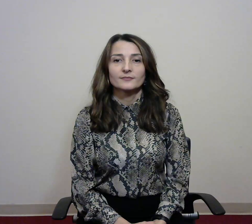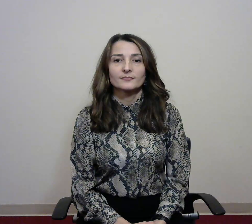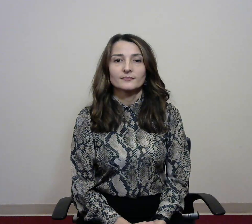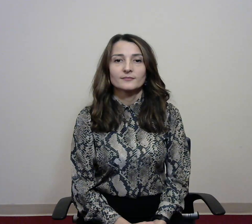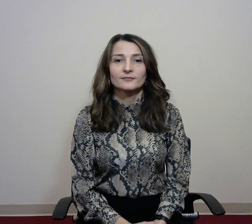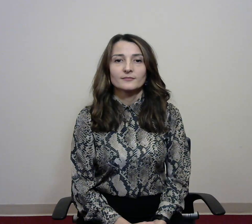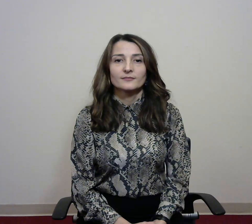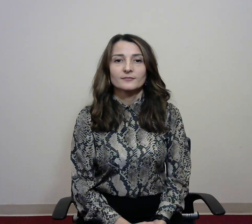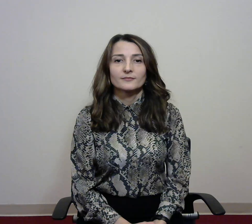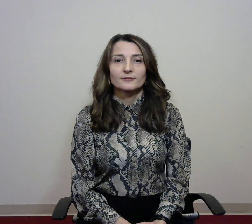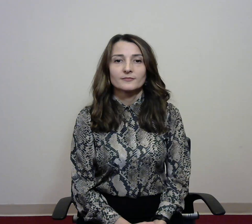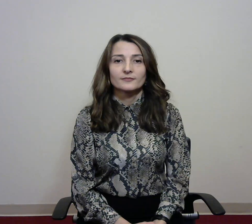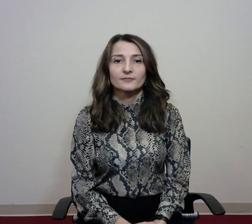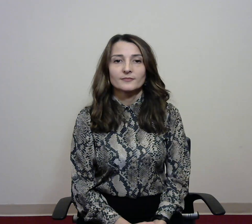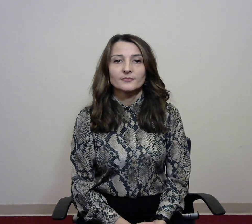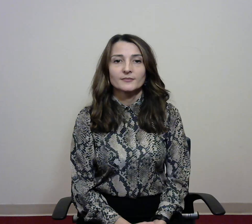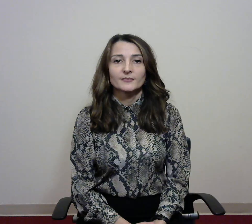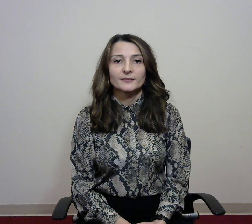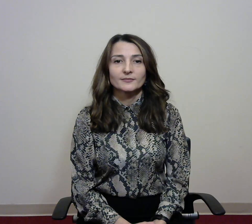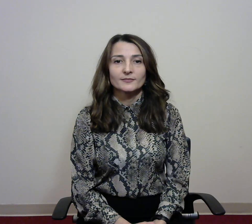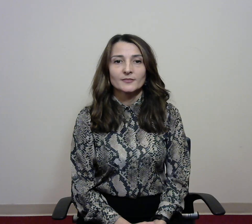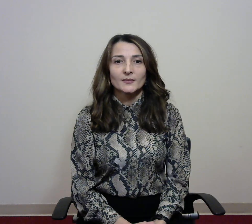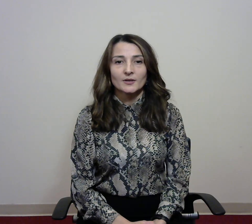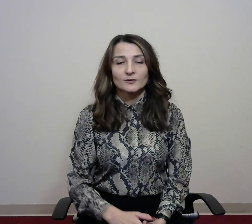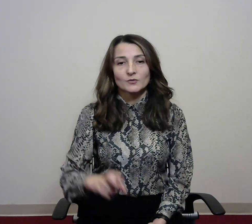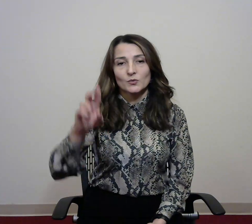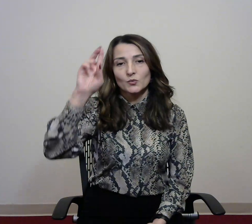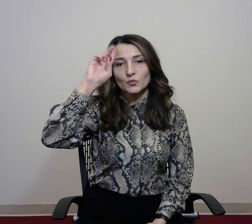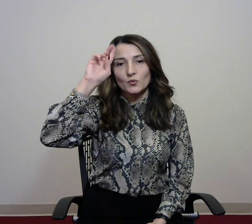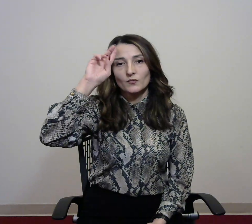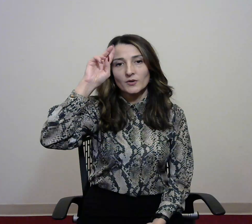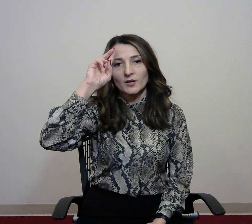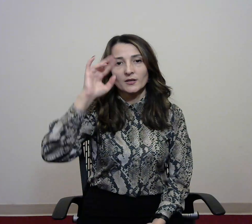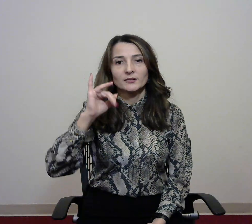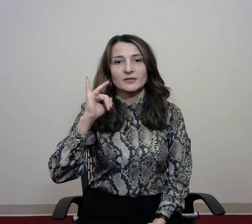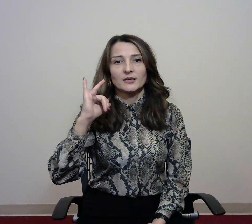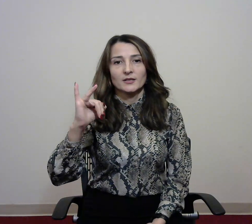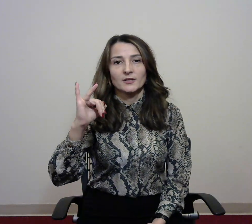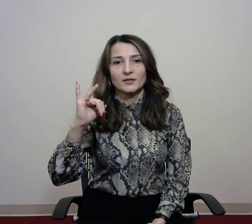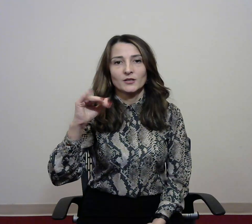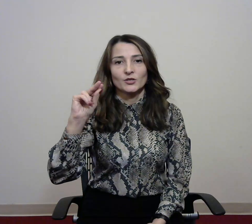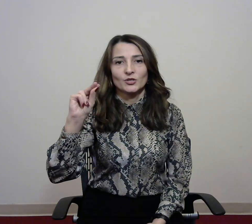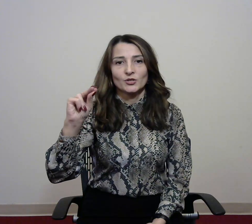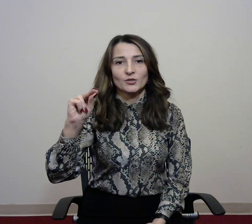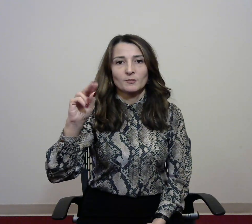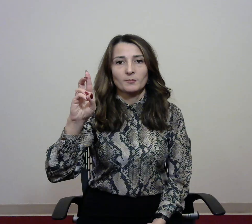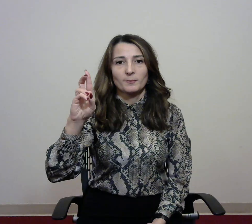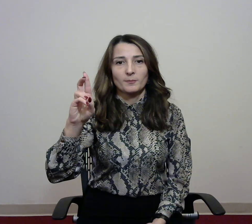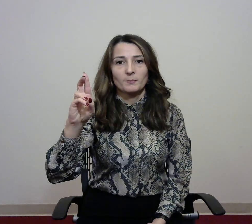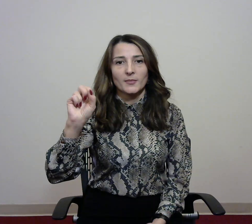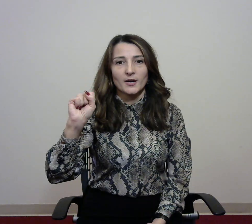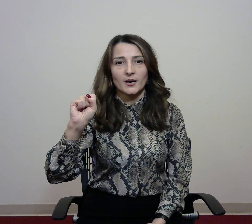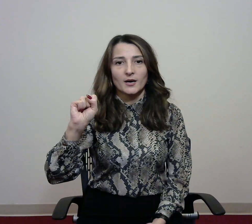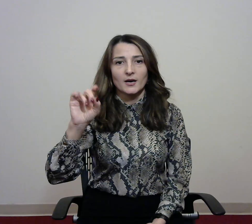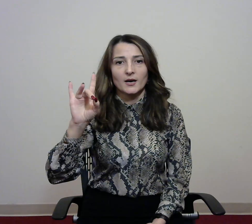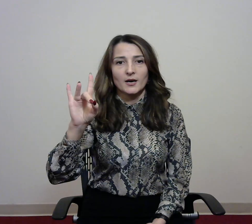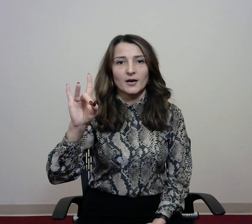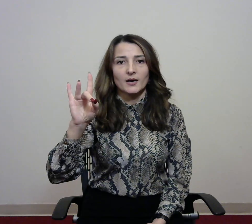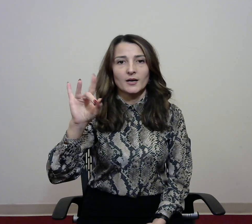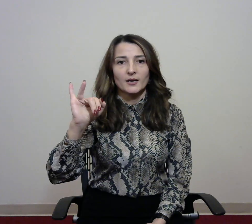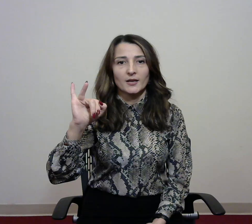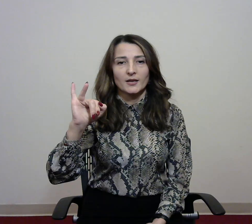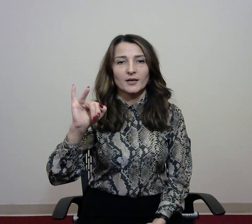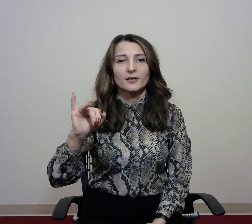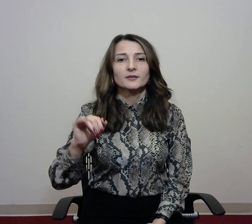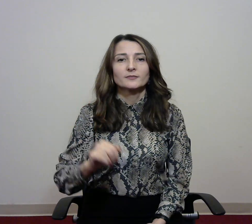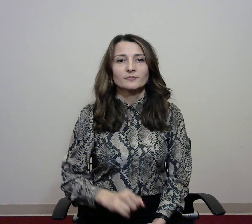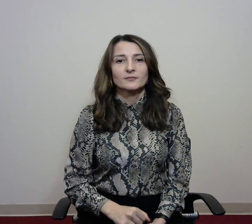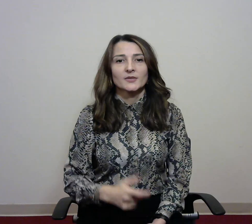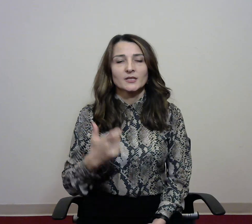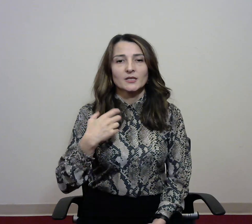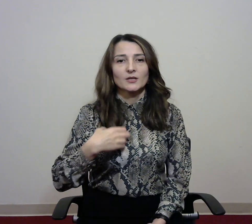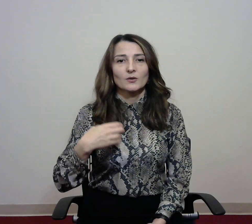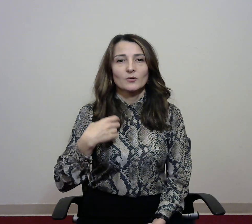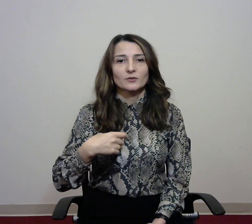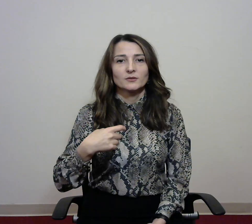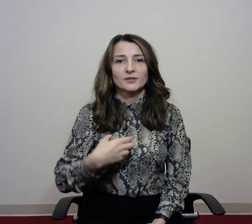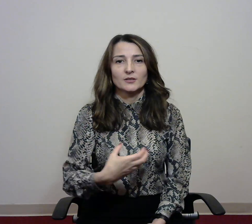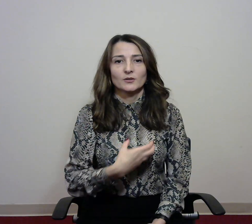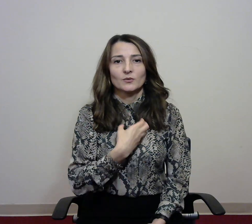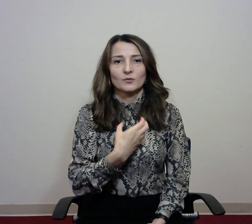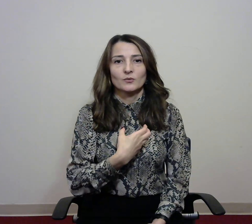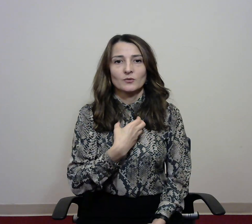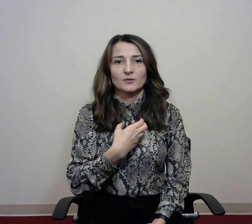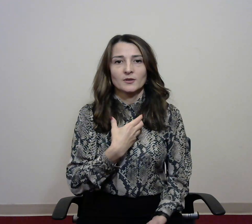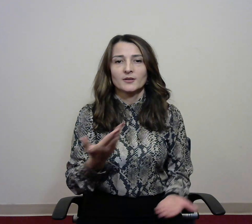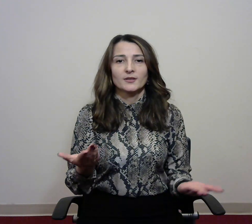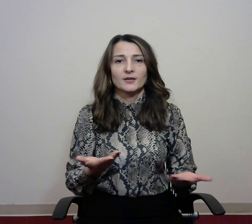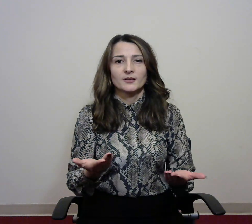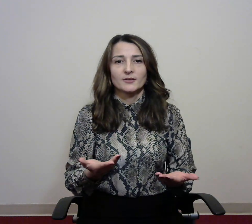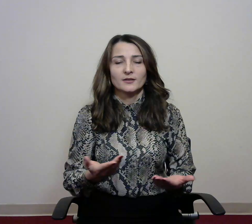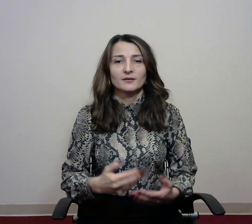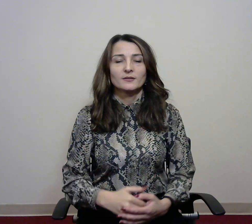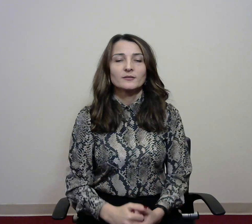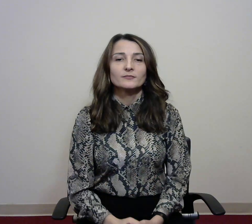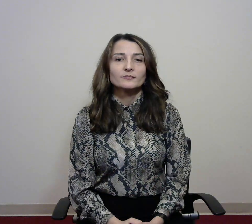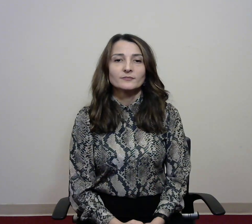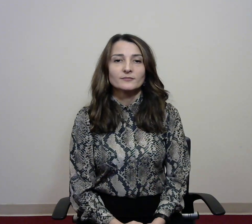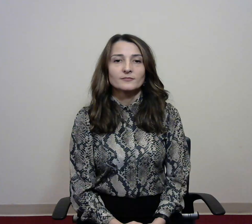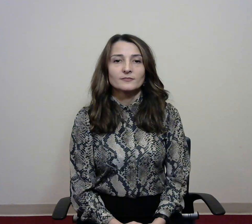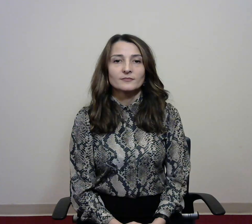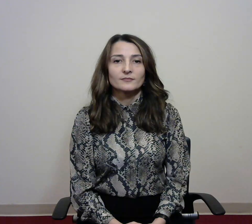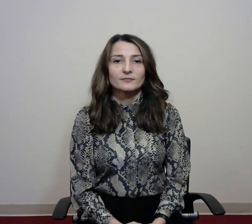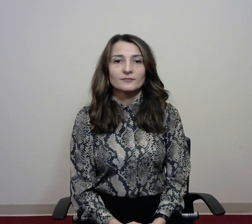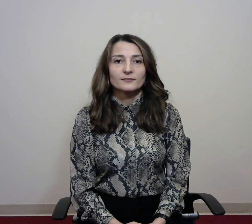Dövlət icbari şəxsi sığorta nədir?